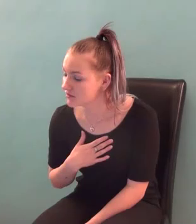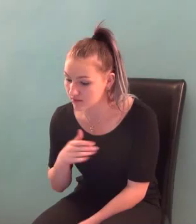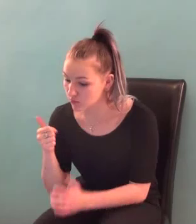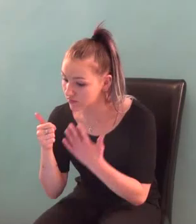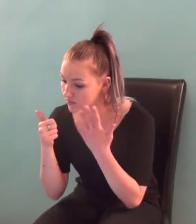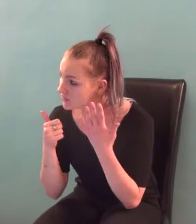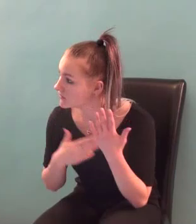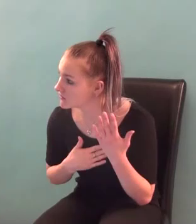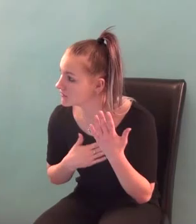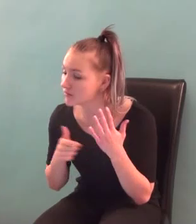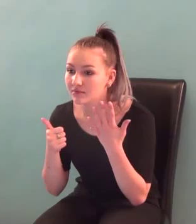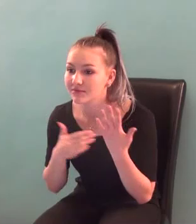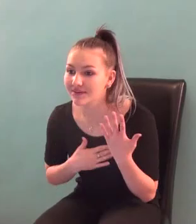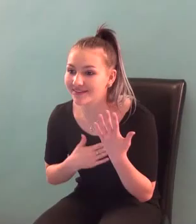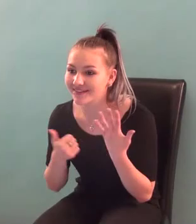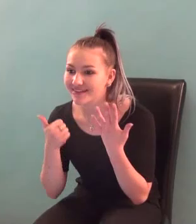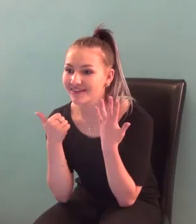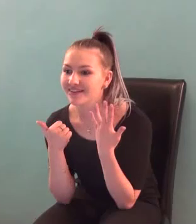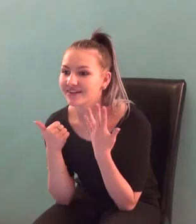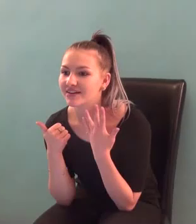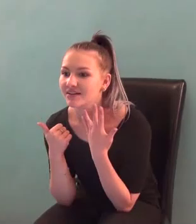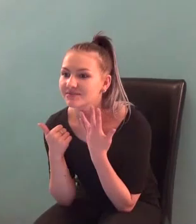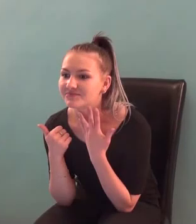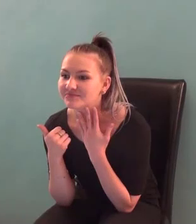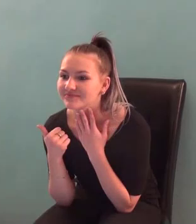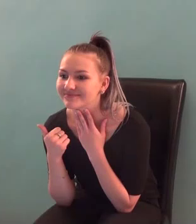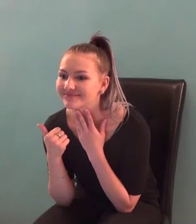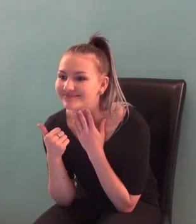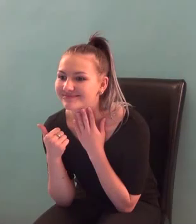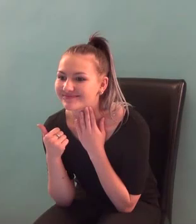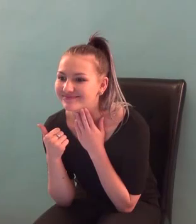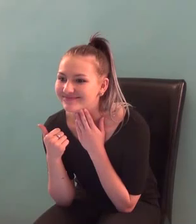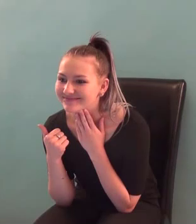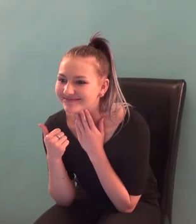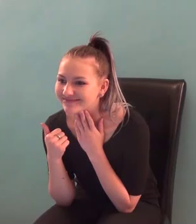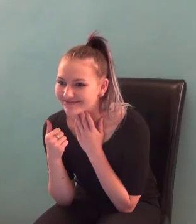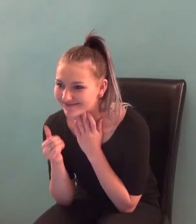Szóstego, w sobotę.